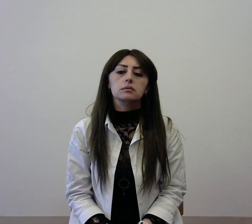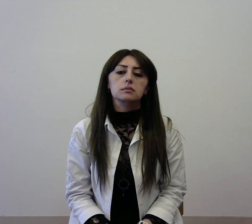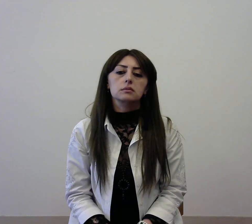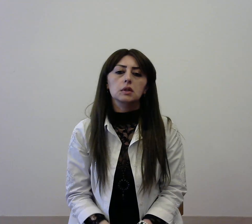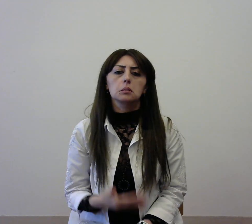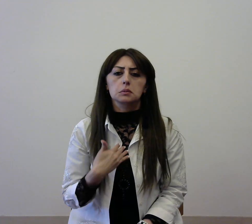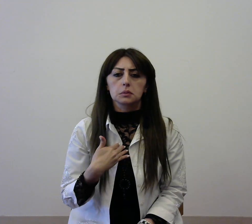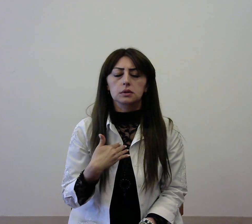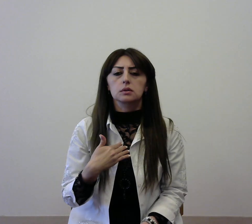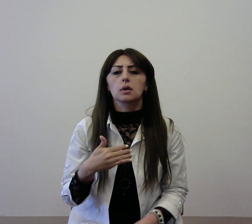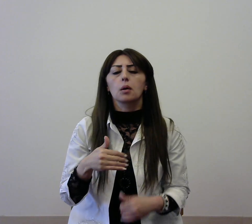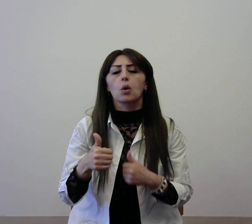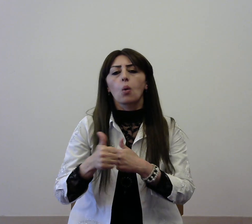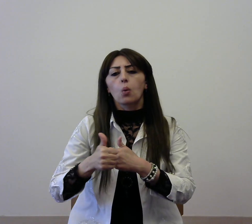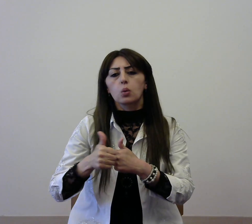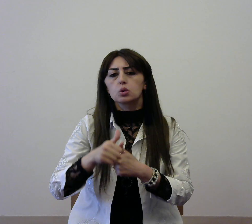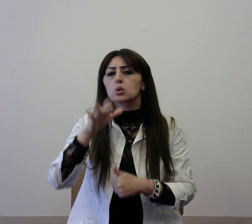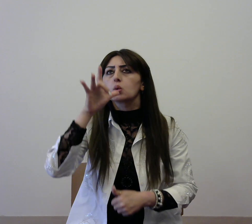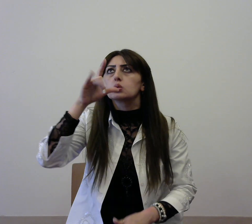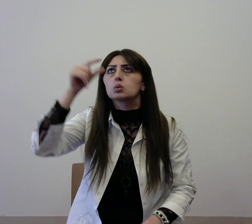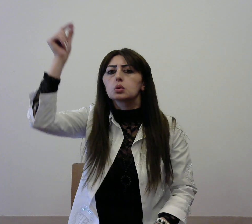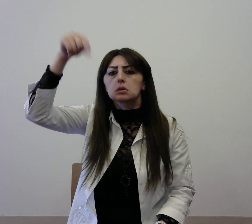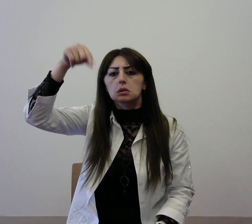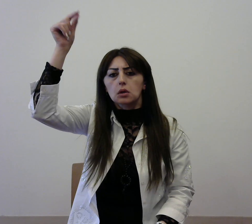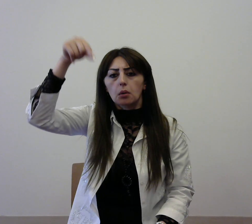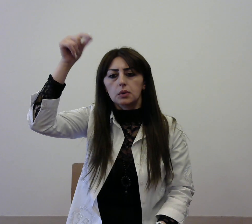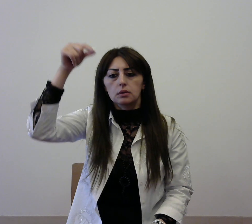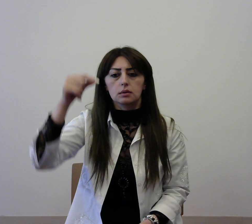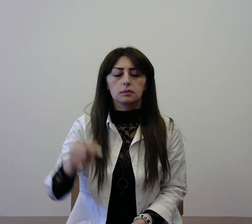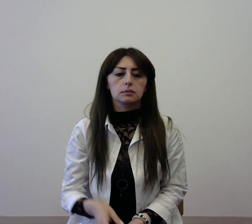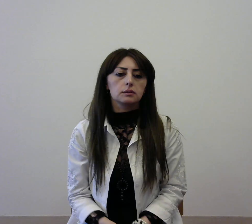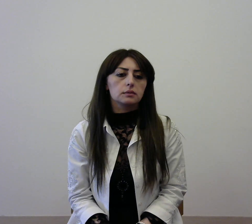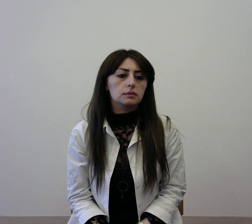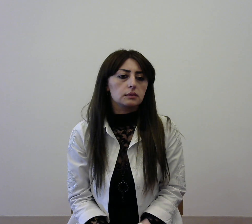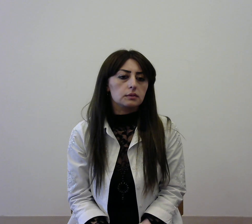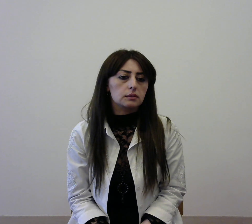Bizə qonşudan su damır